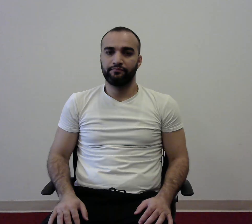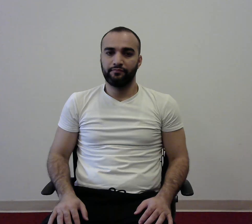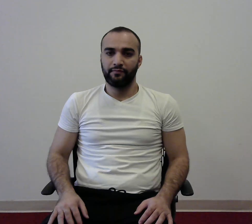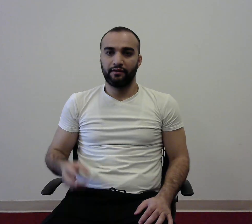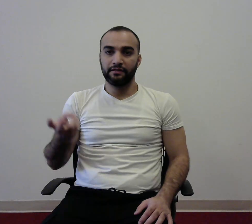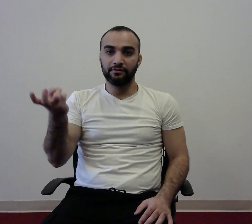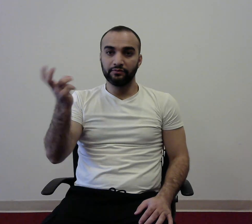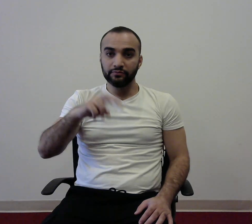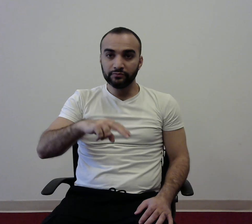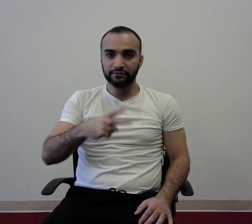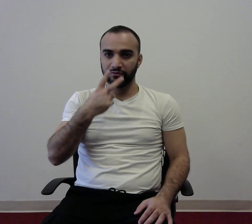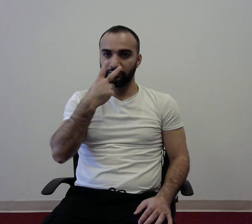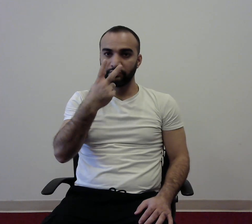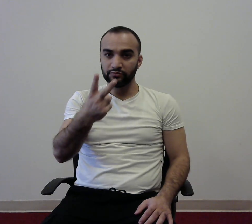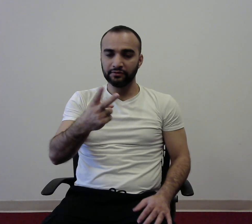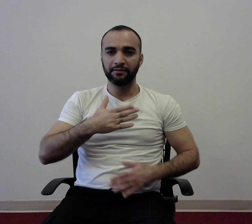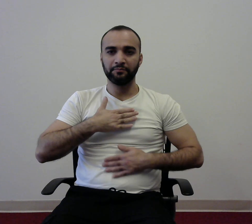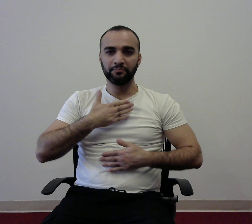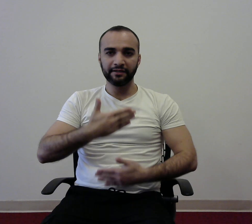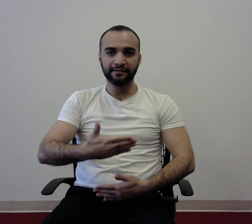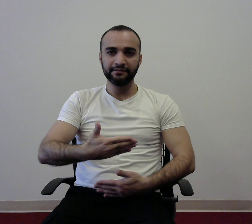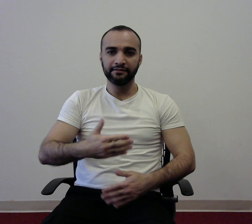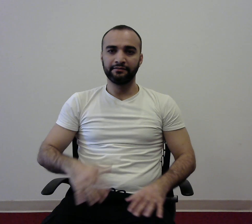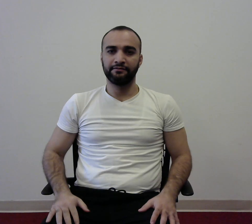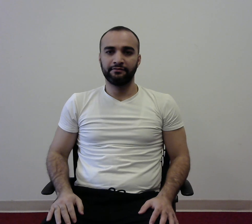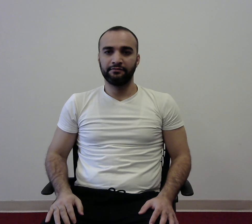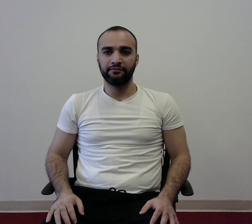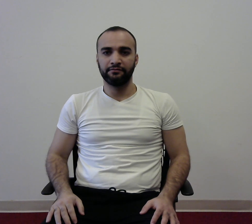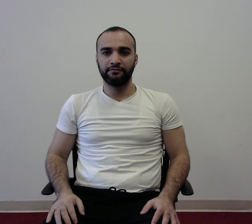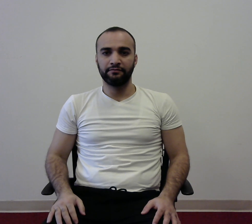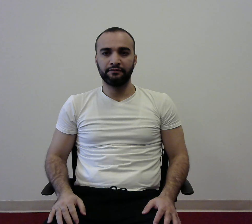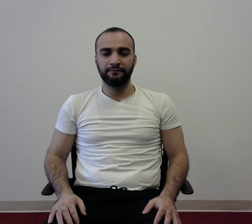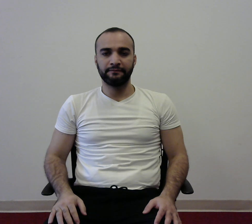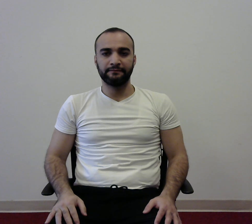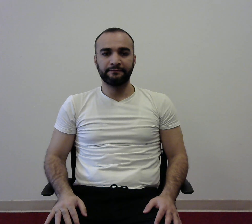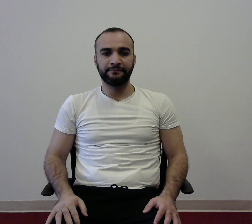Gəldiyinizə görə minnətdaram